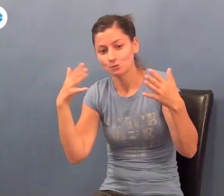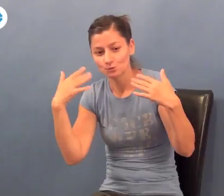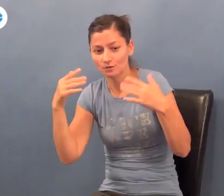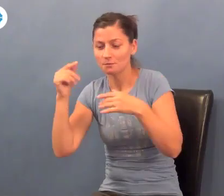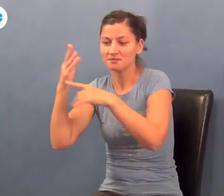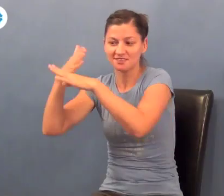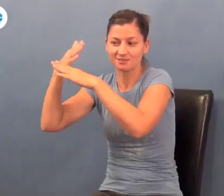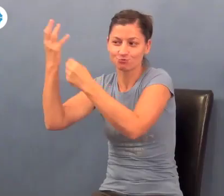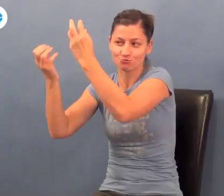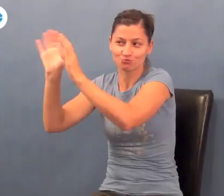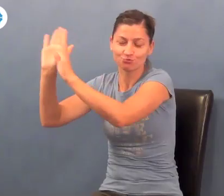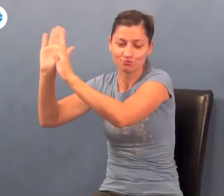Pan dalej spokojnie na drzewie zrywał.